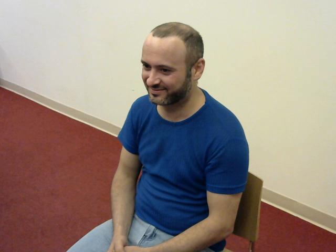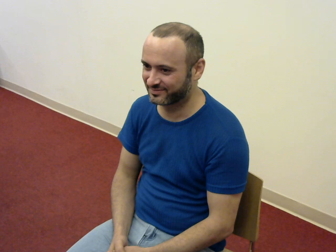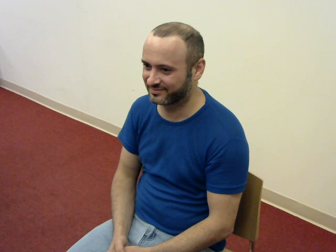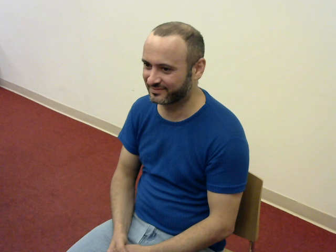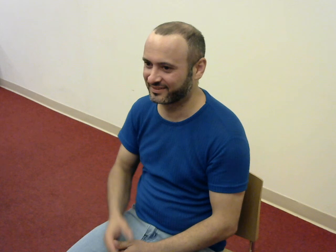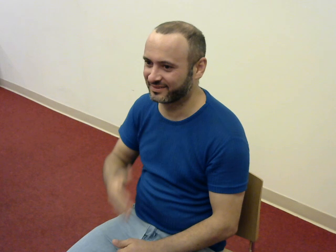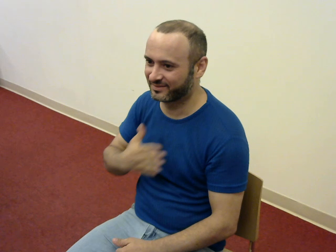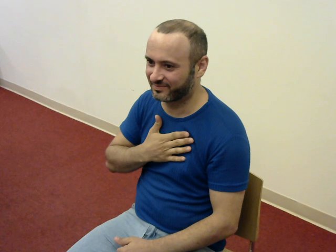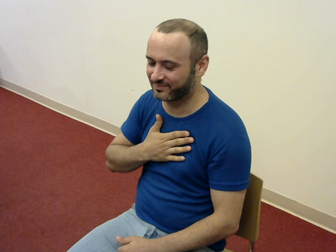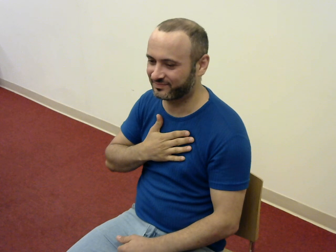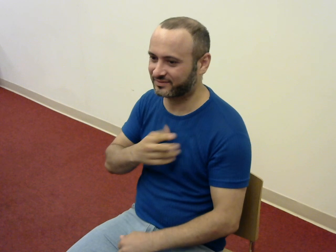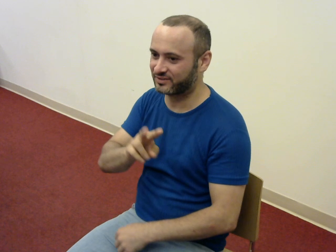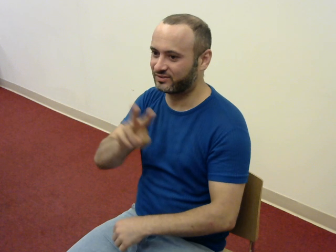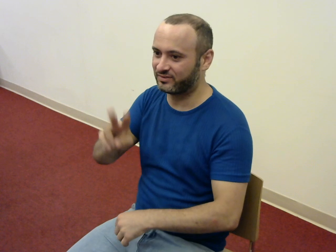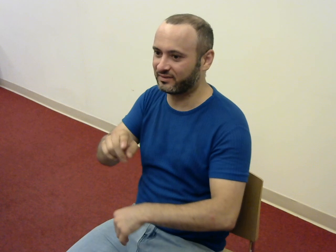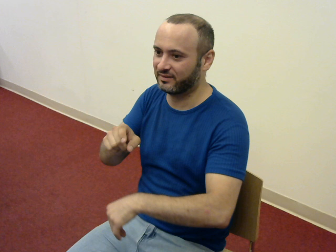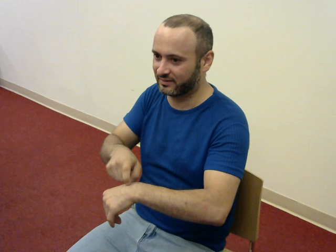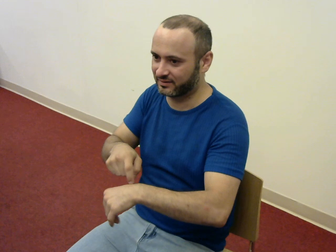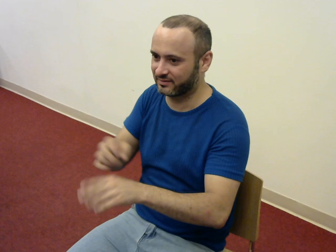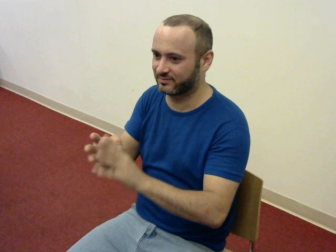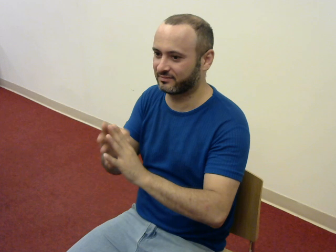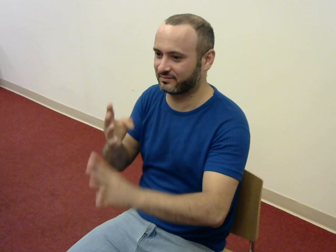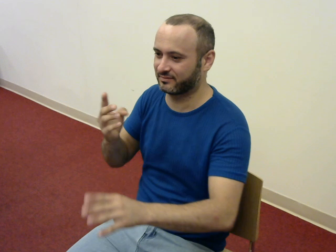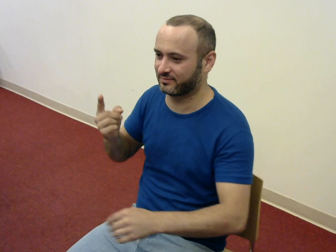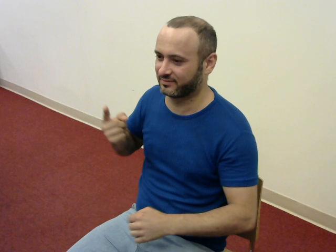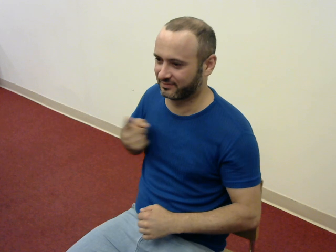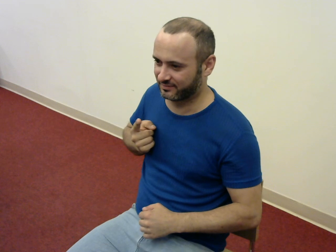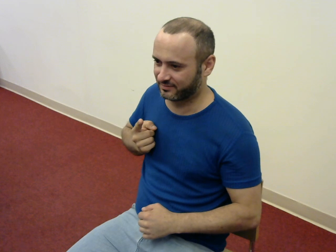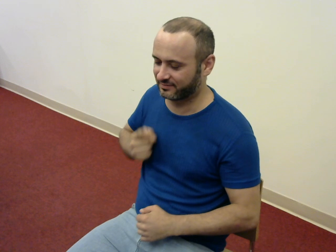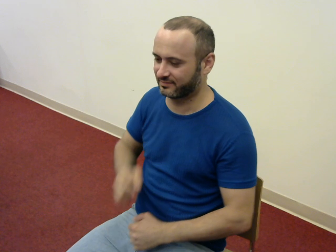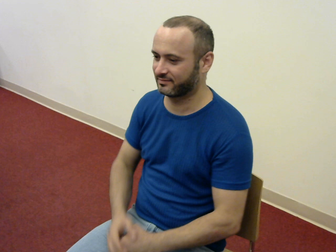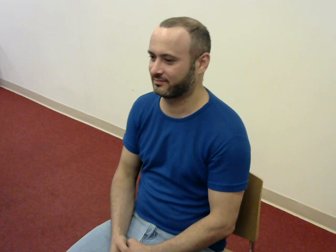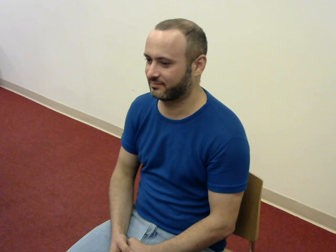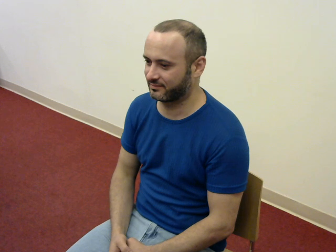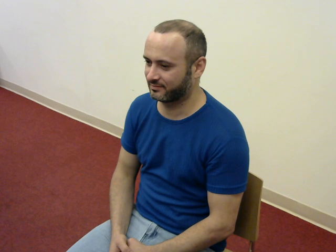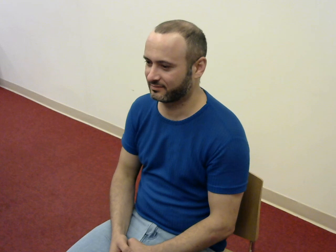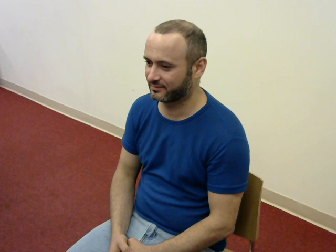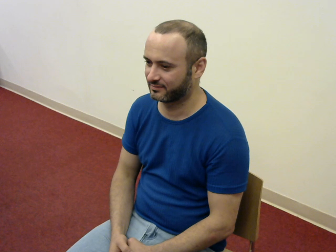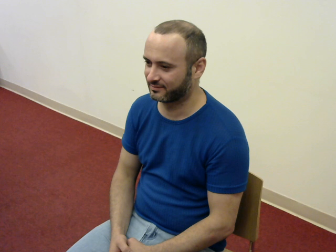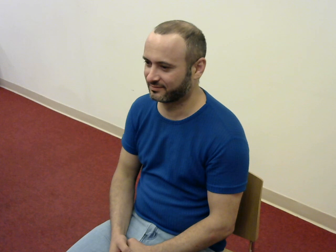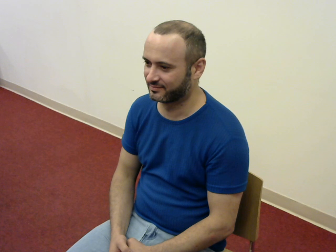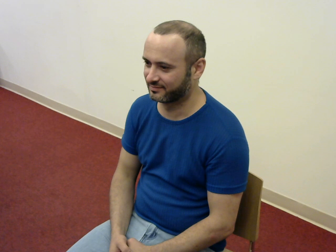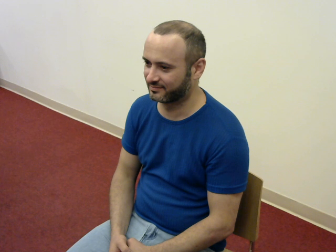Mən iki saatdır növbədə gözləyirəm